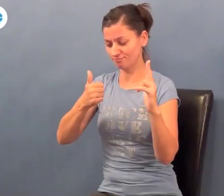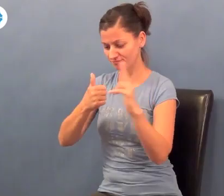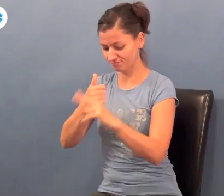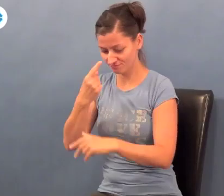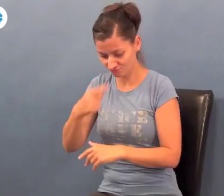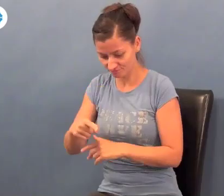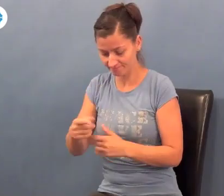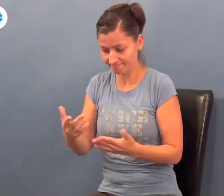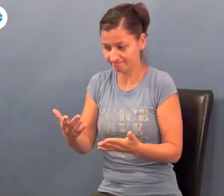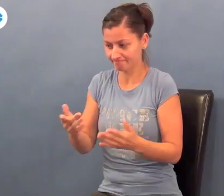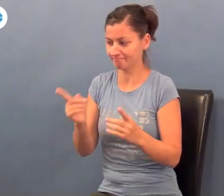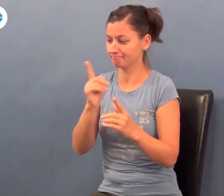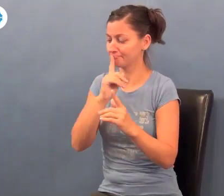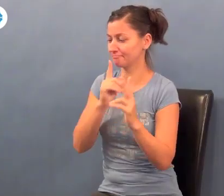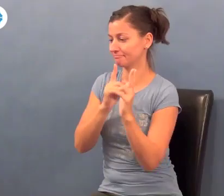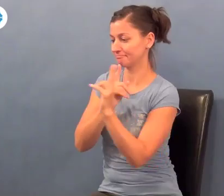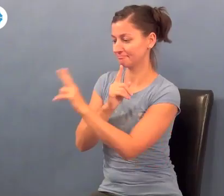Zauważył brakujący kosz, przemilczał.